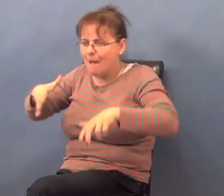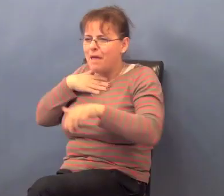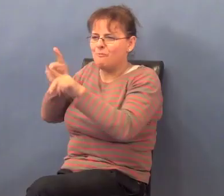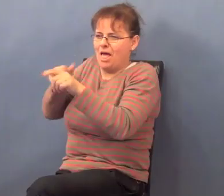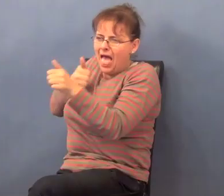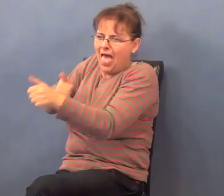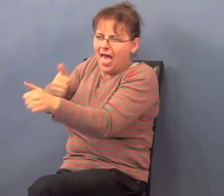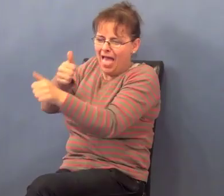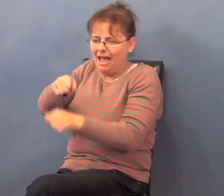Pies tak samo biegnie za nim.